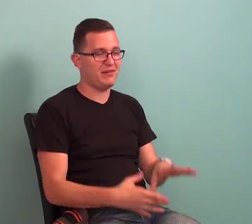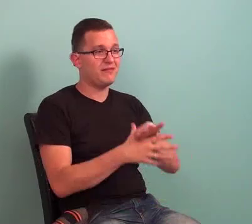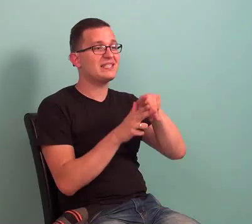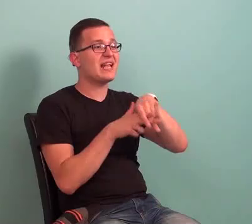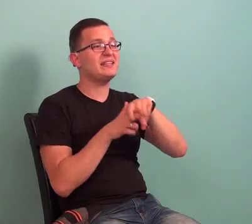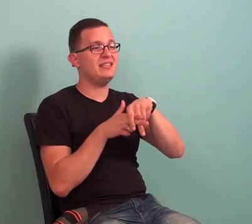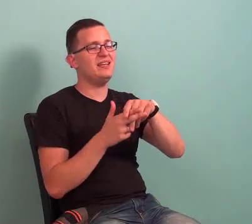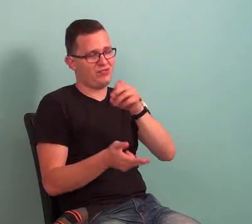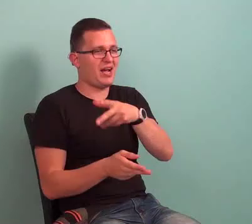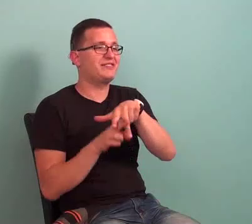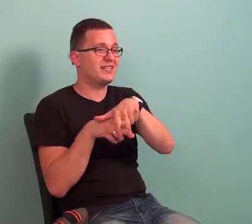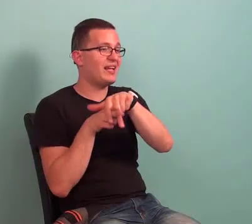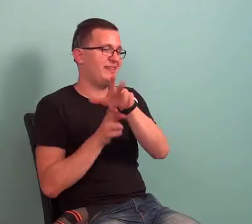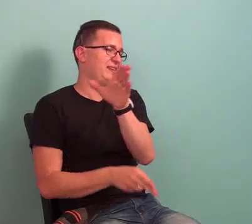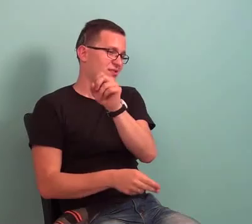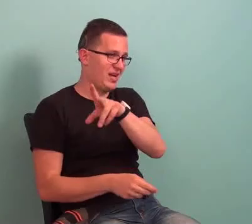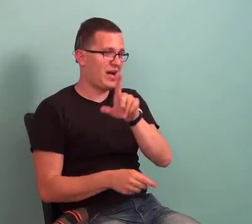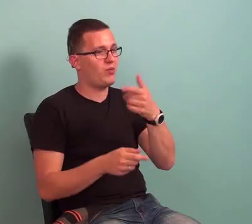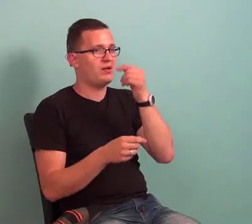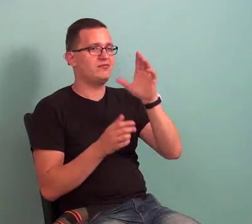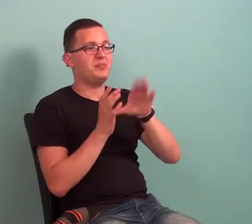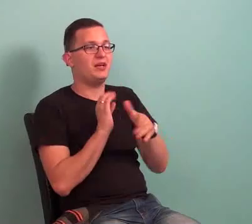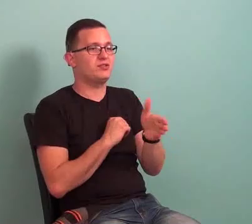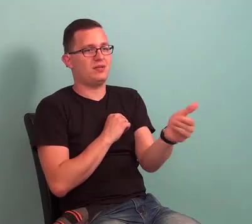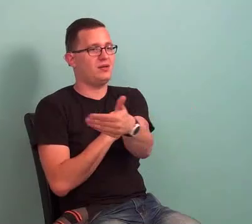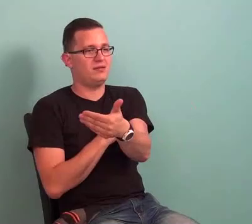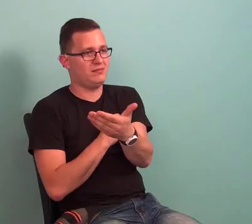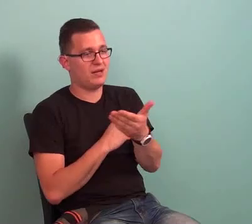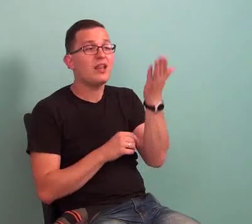W stajni to tak, ale w mieście?